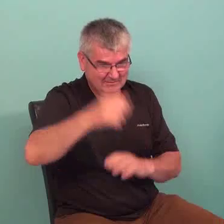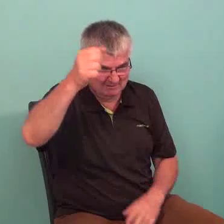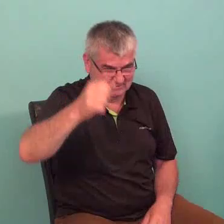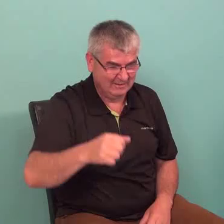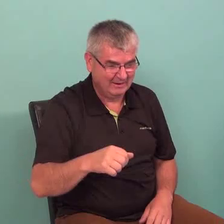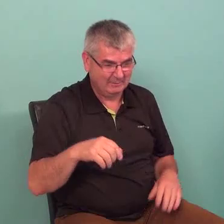Babcia grozi mu pięścią.